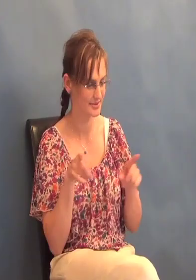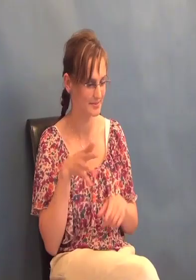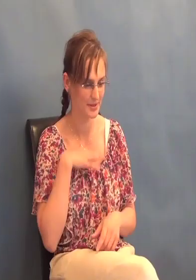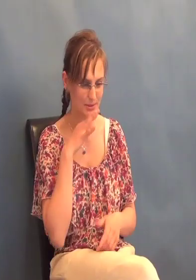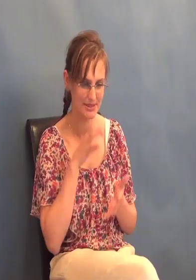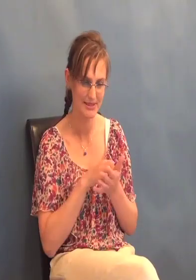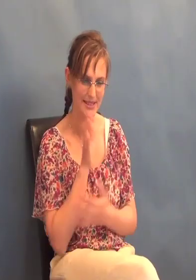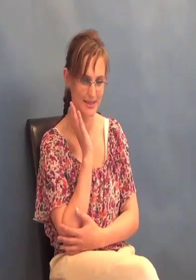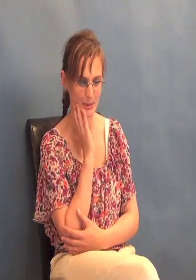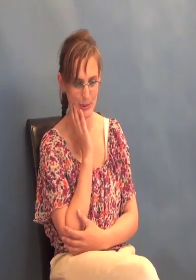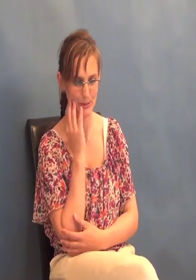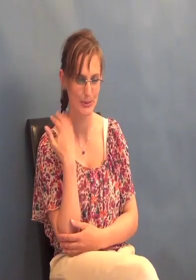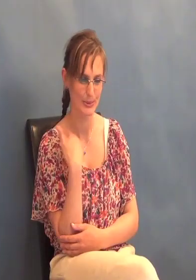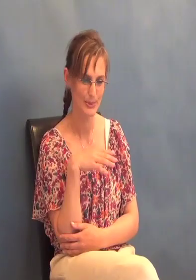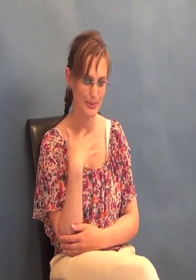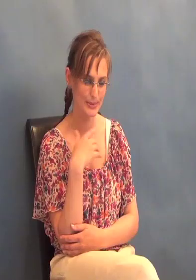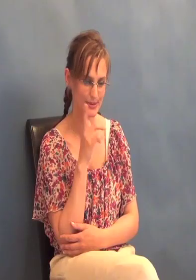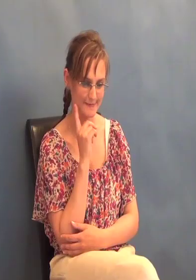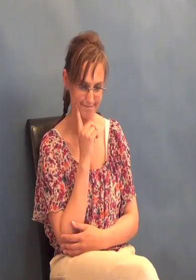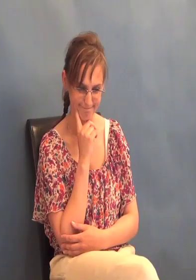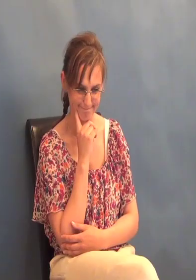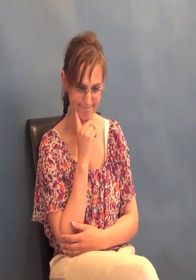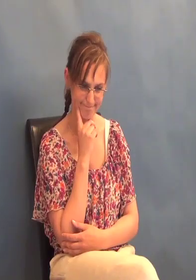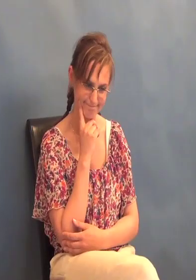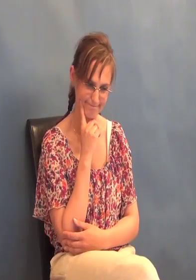Mam dość, ojej tyle zajęć.